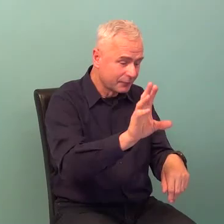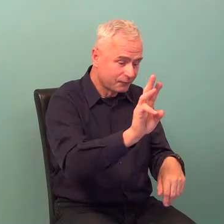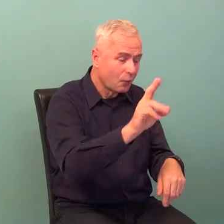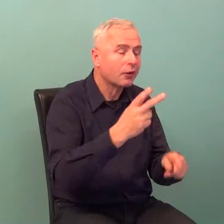Kiedy?